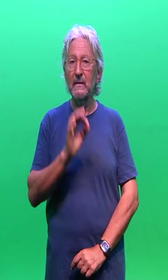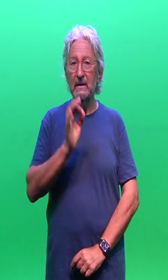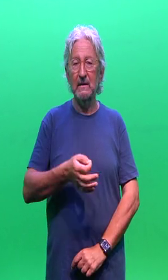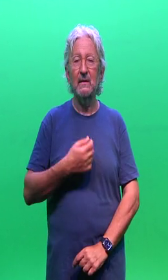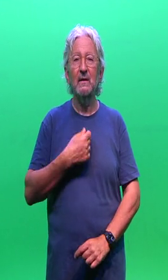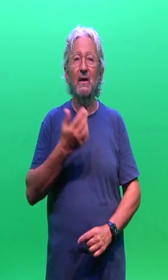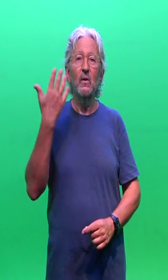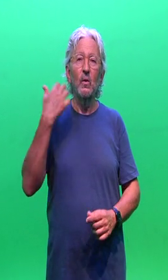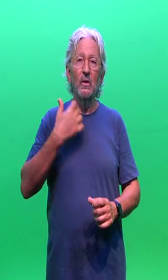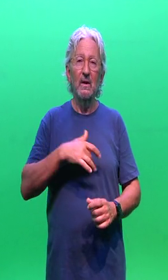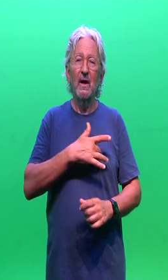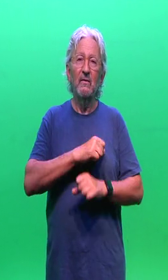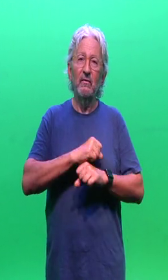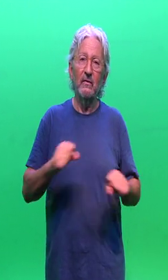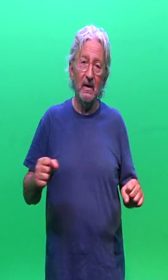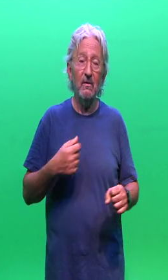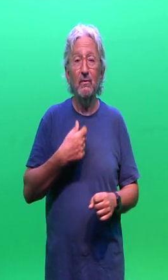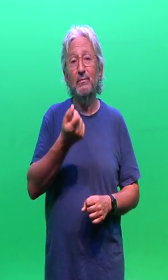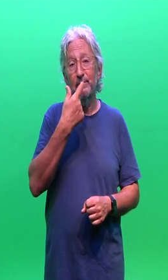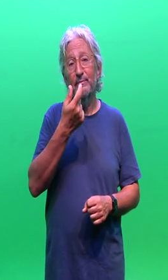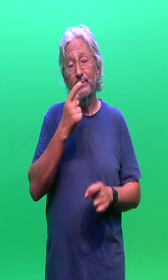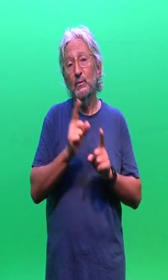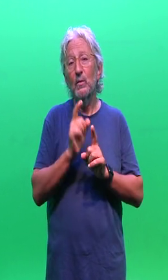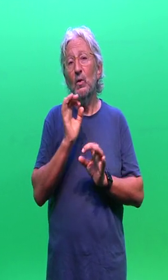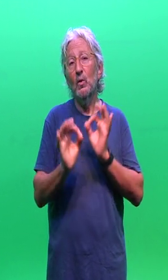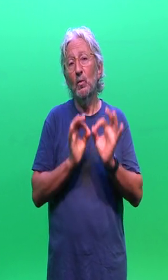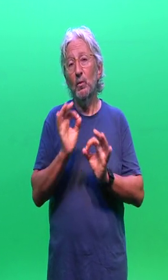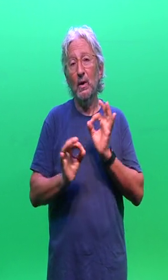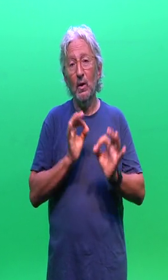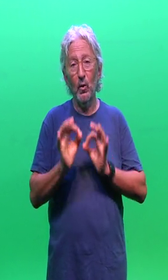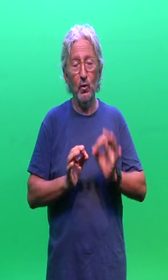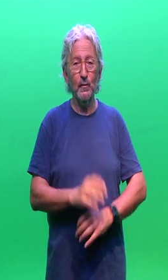Sí, vaig tenir un infart, i prenc pastilles, he d'anar amb compte.